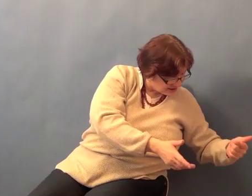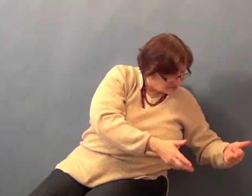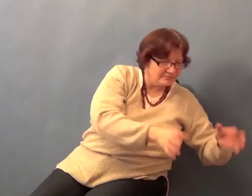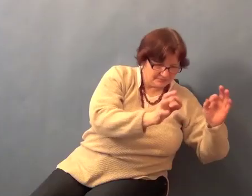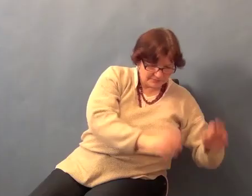Dobrze.